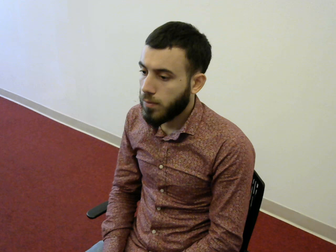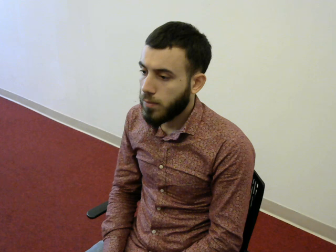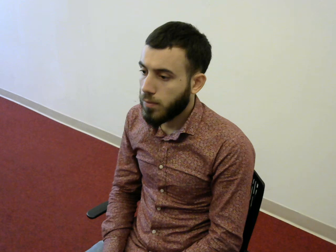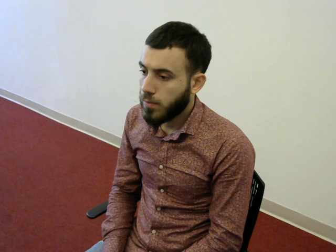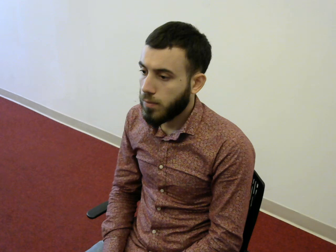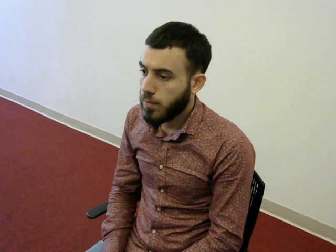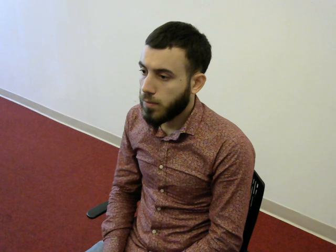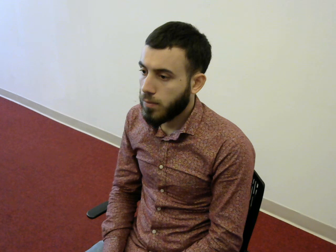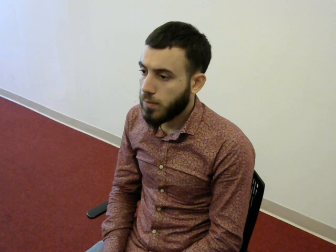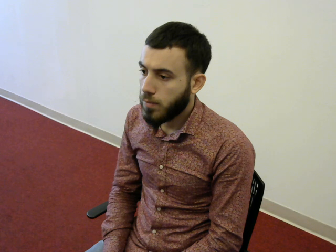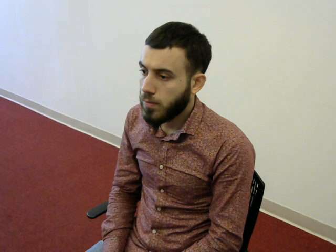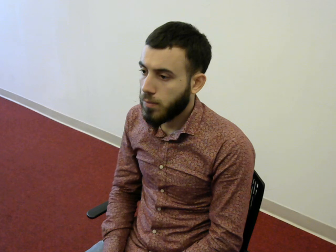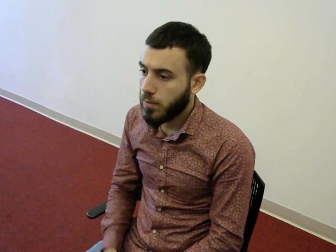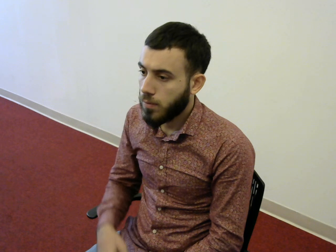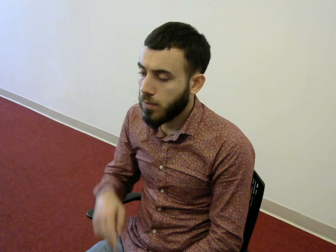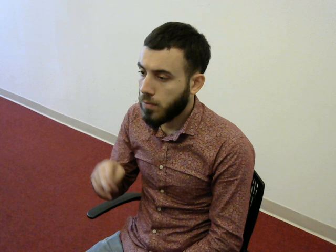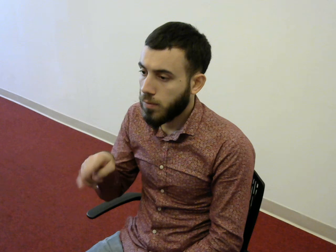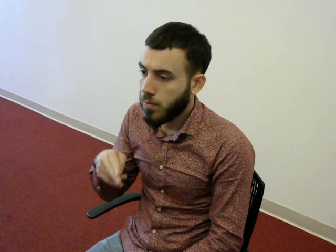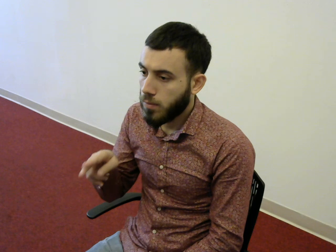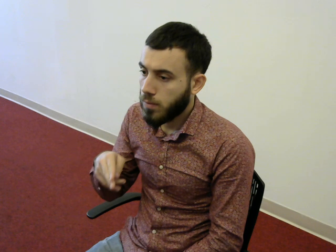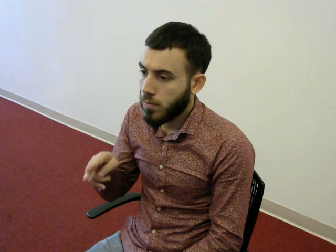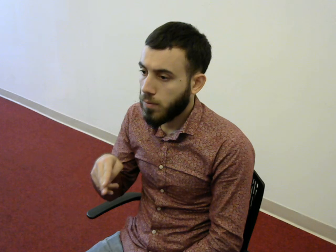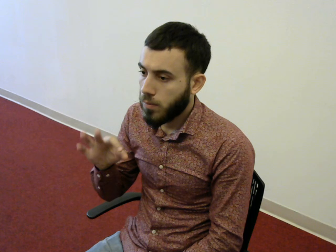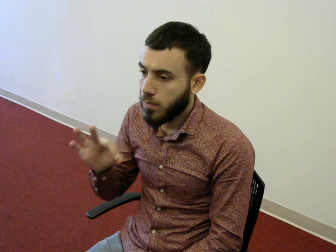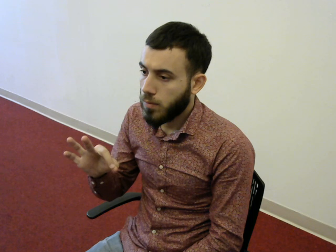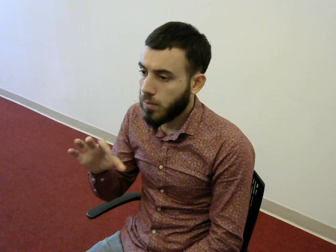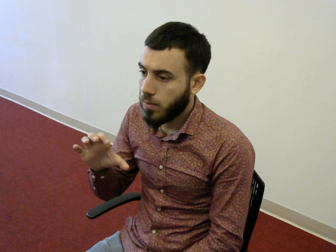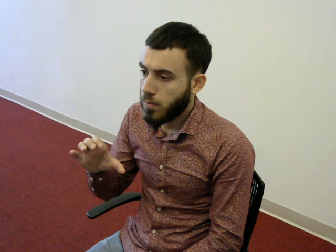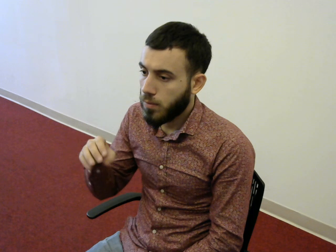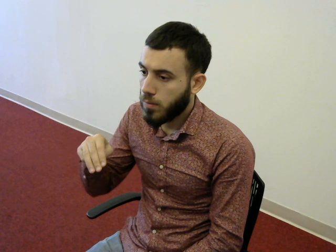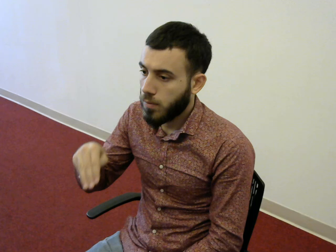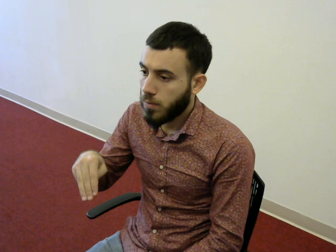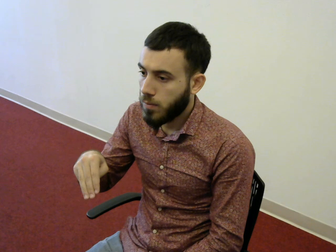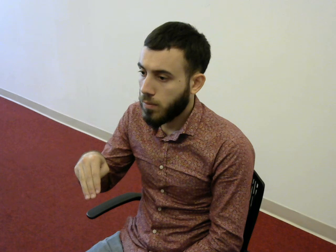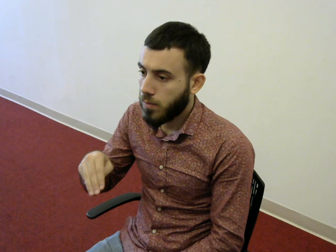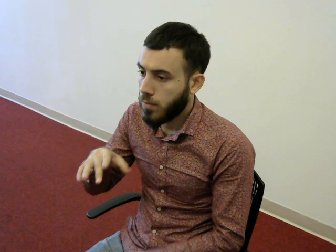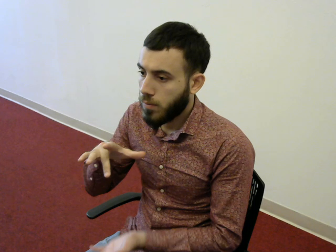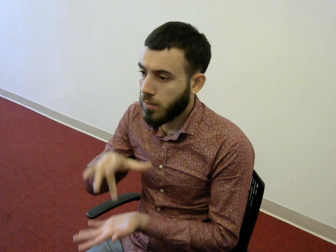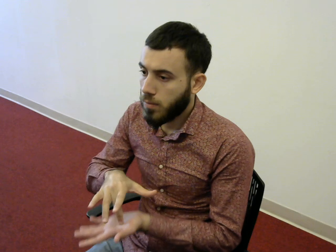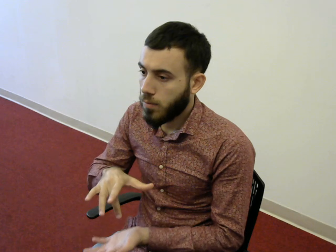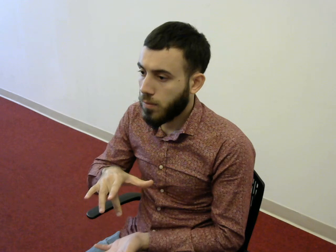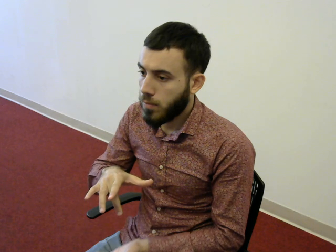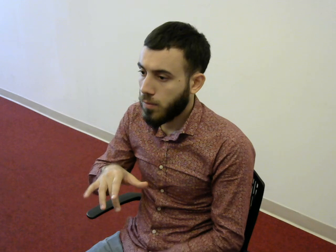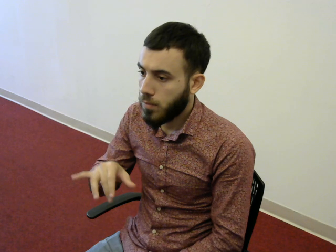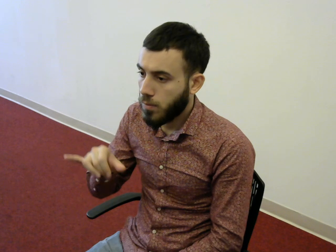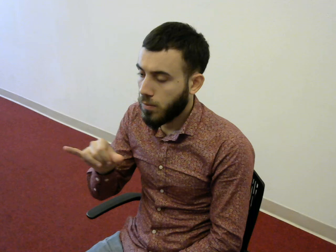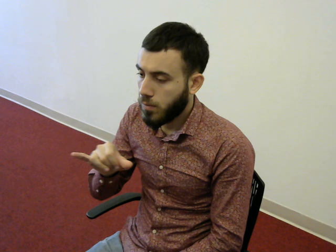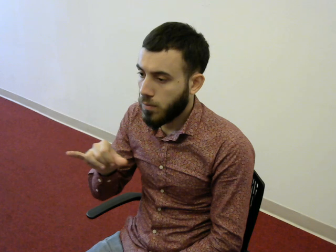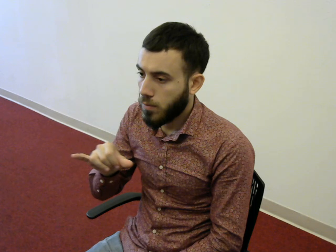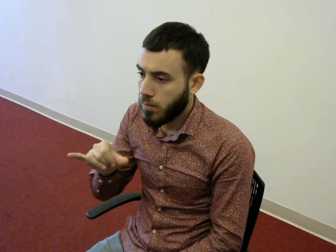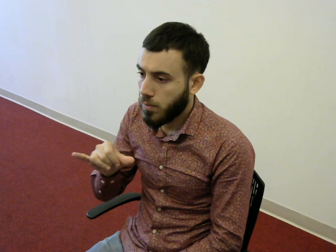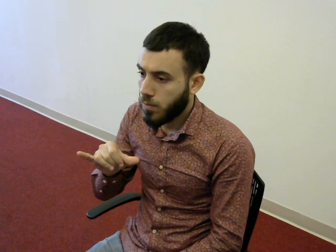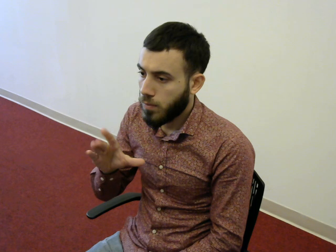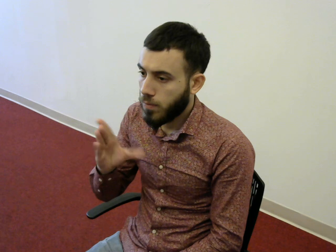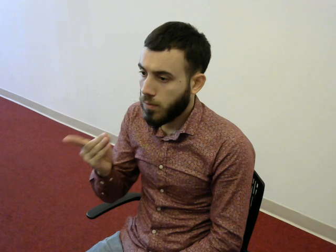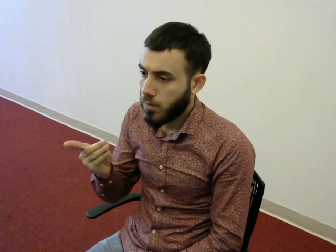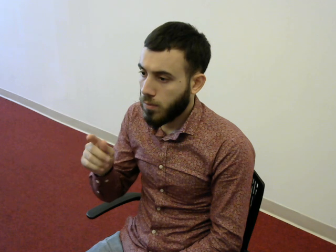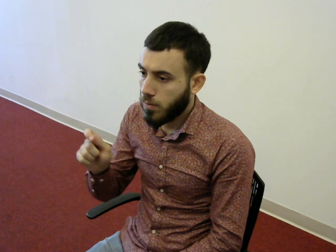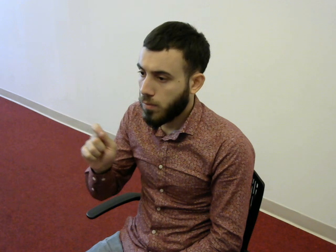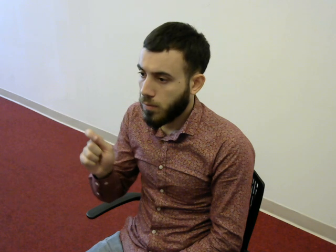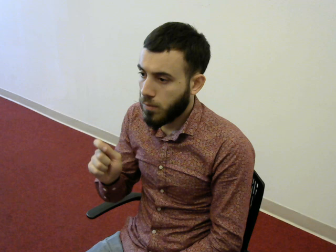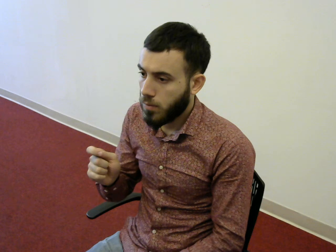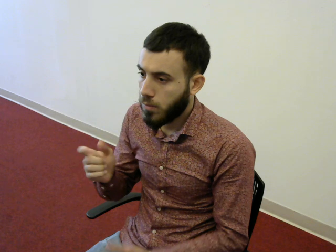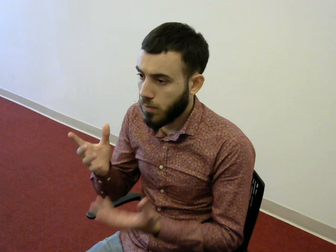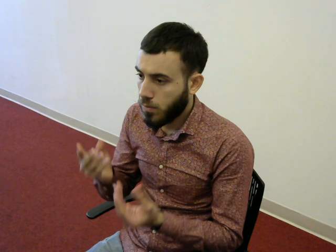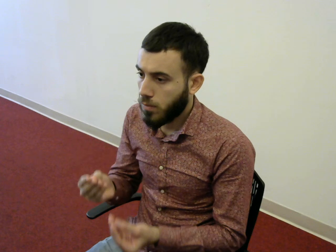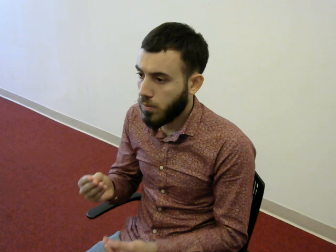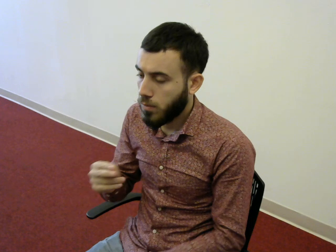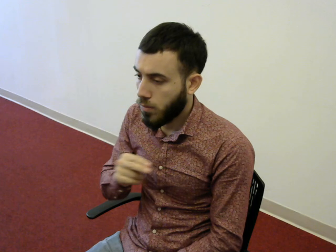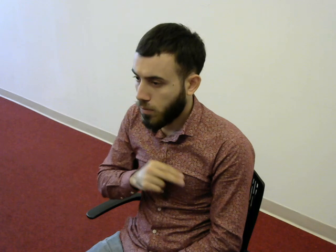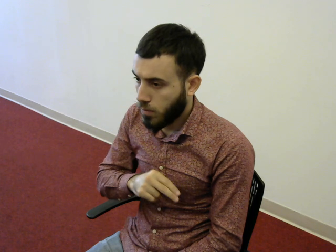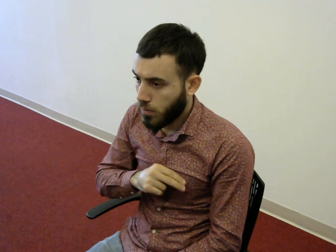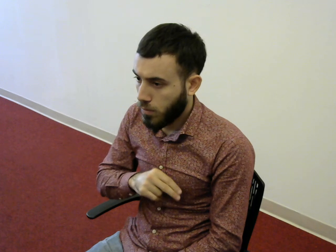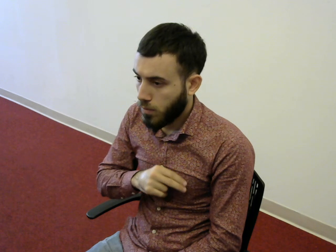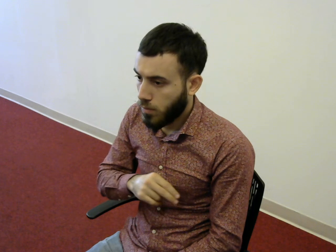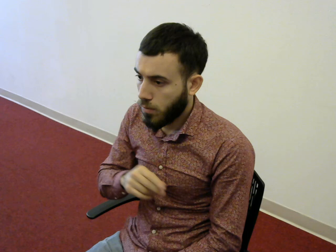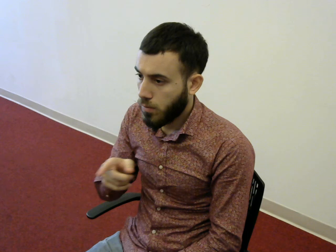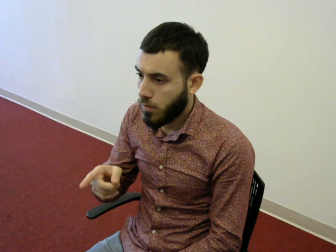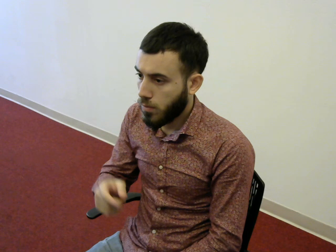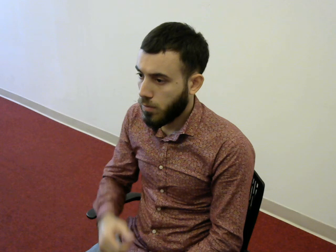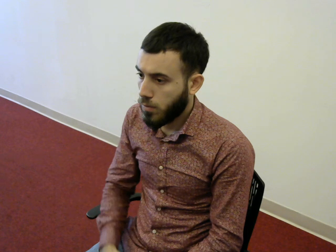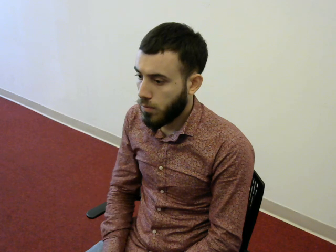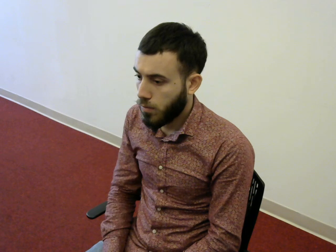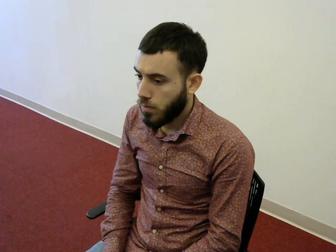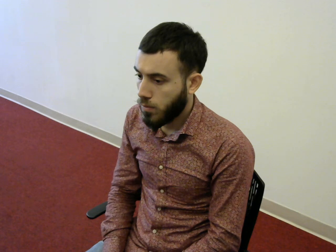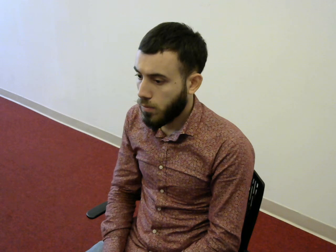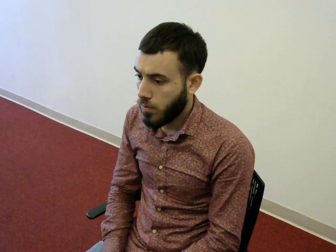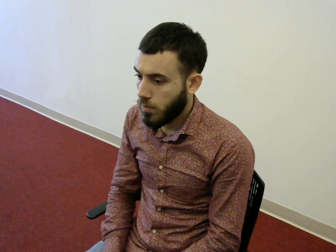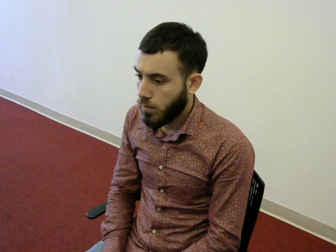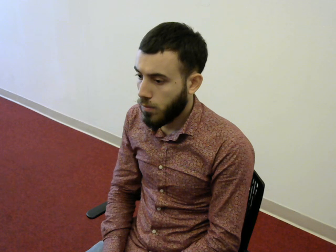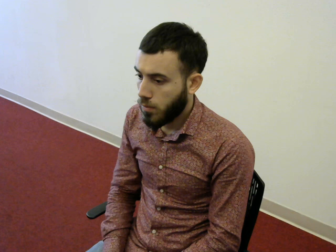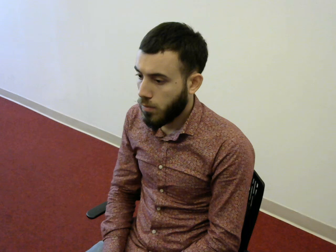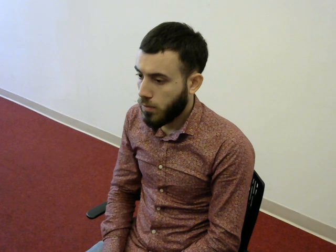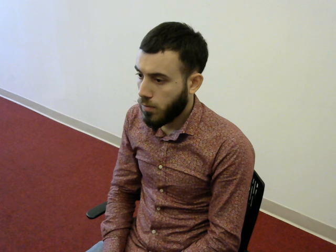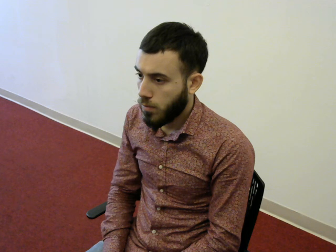DOST mərkəzləri şənbə və bazar günü işləyirmi?